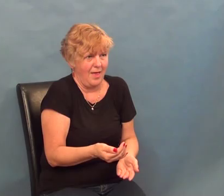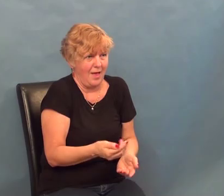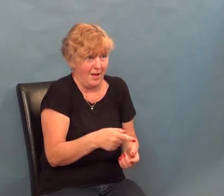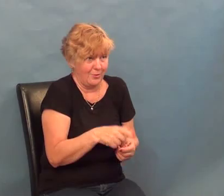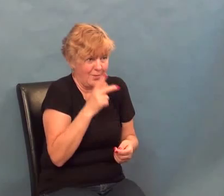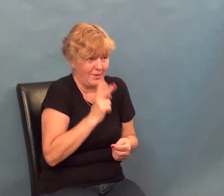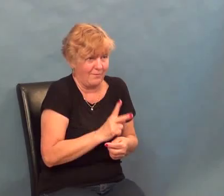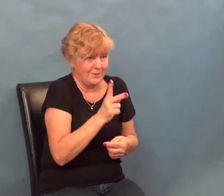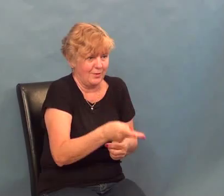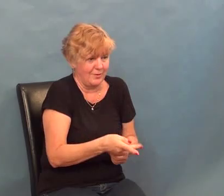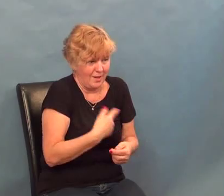Jak to nie potrafiła wyskoczyć?